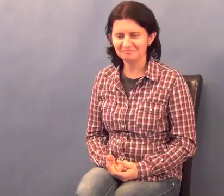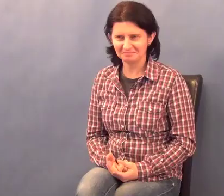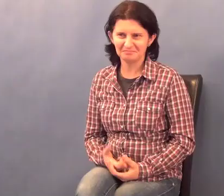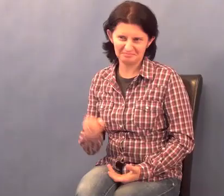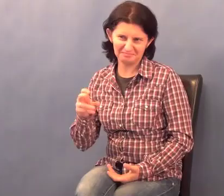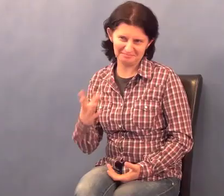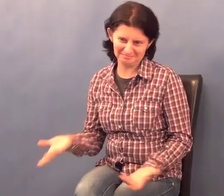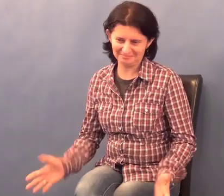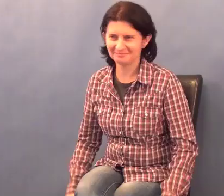Tak, tak.